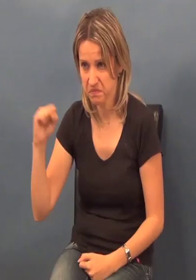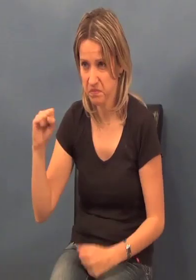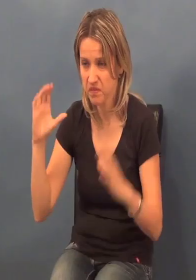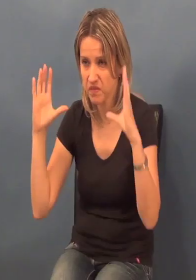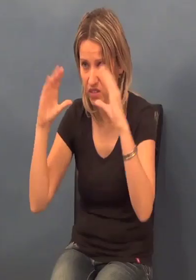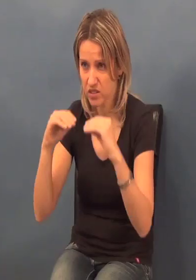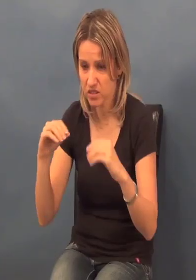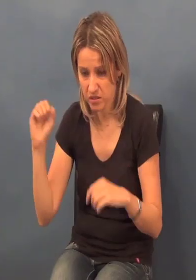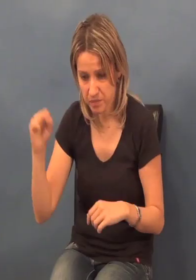Dasz radę wieczorem?